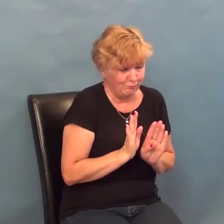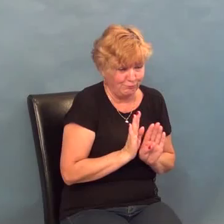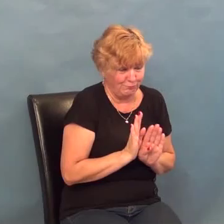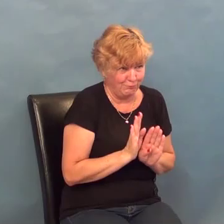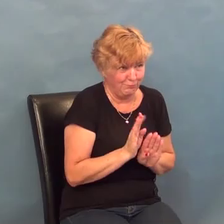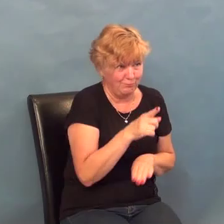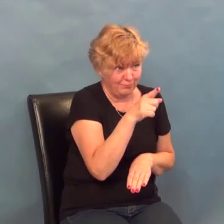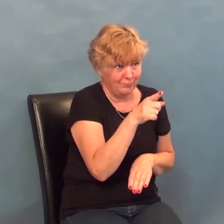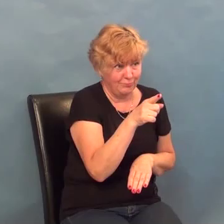A ty?